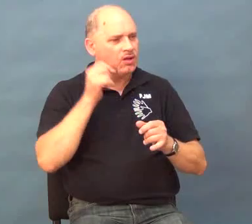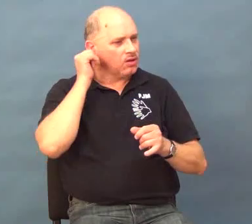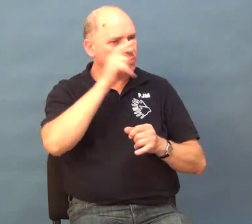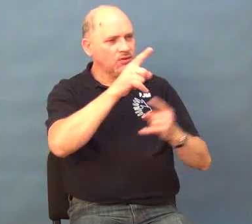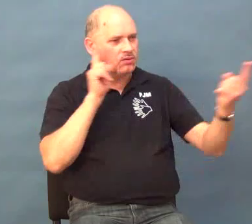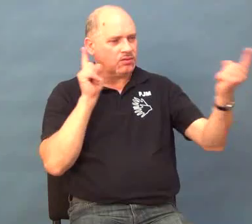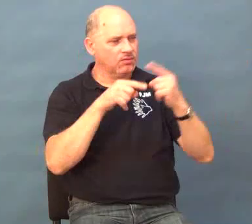Z naprzeciwka jedzie dziewczyna.